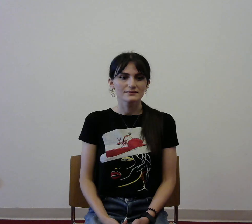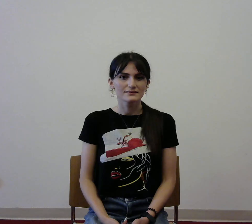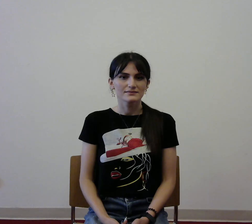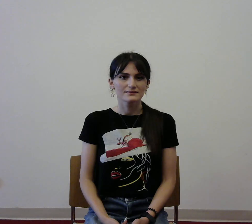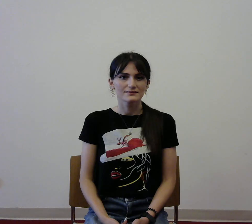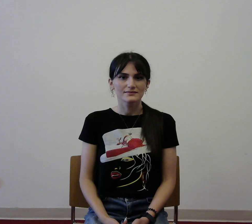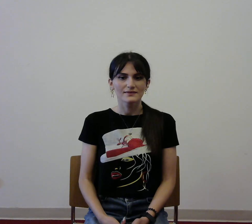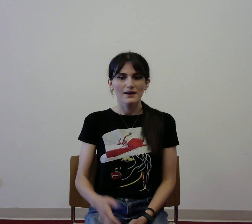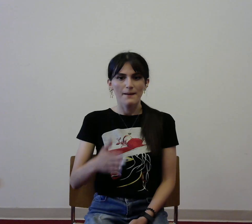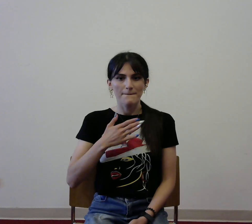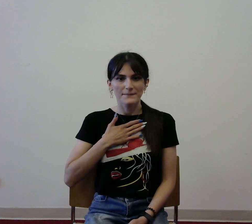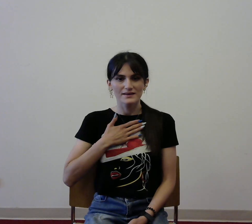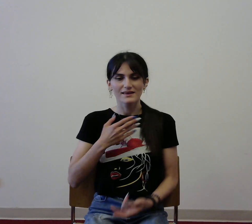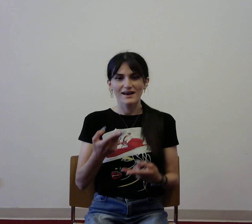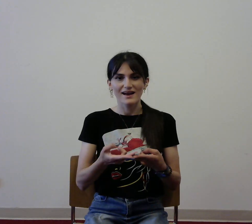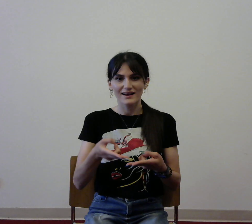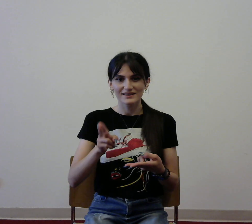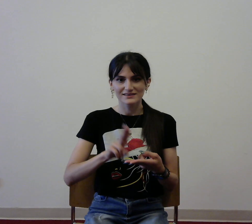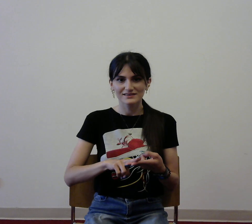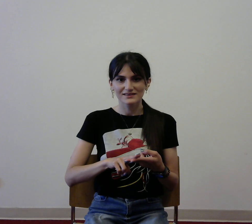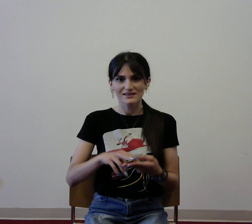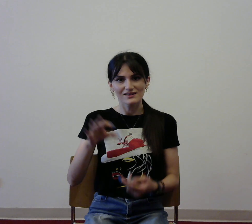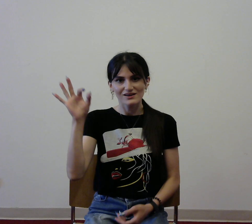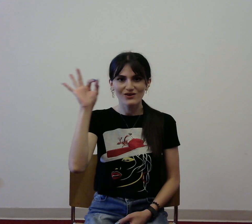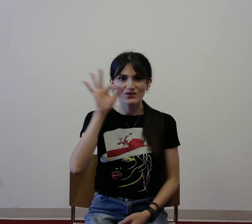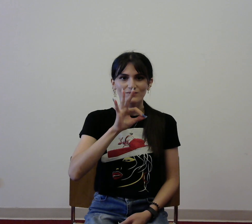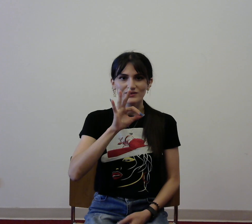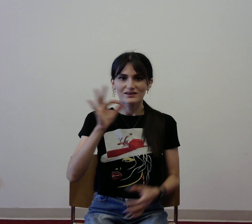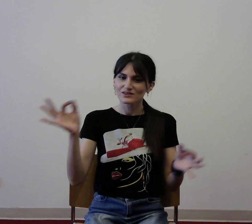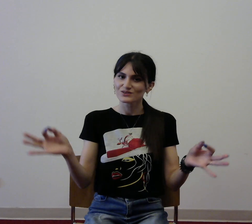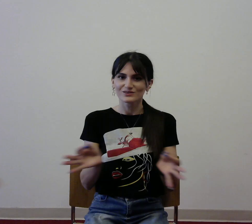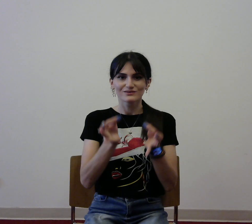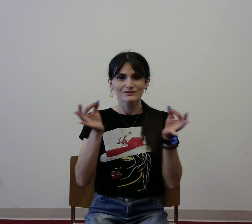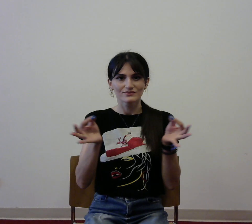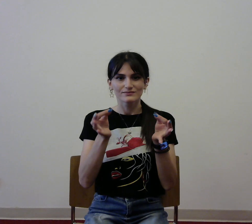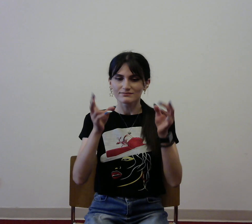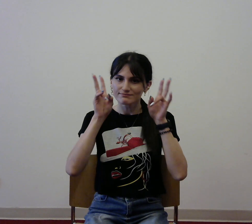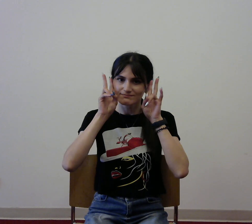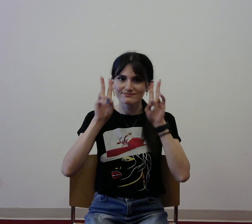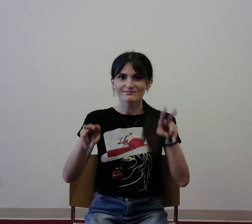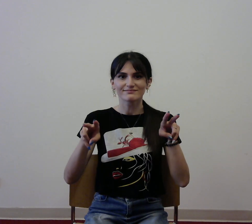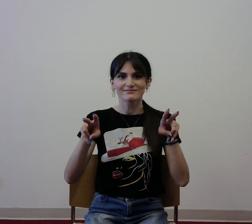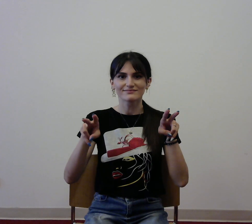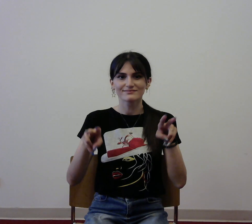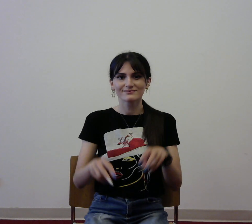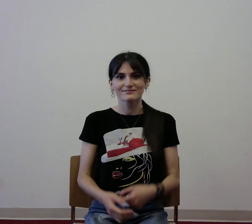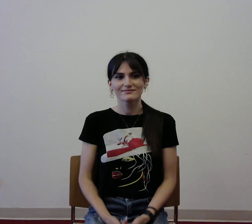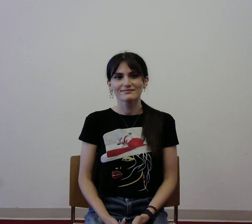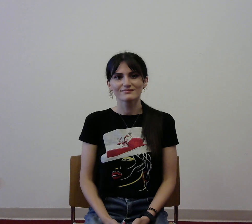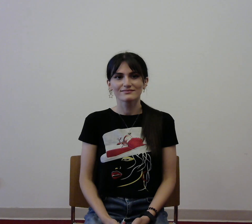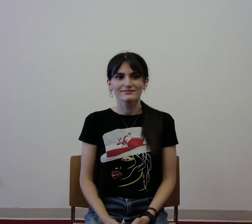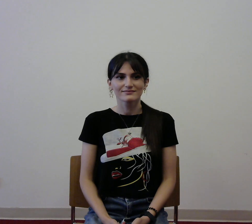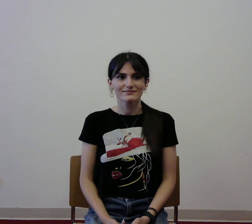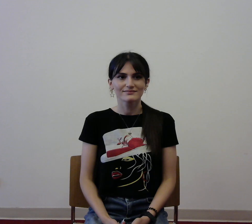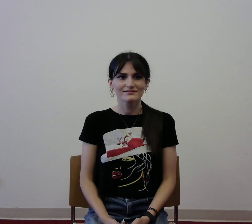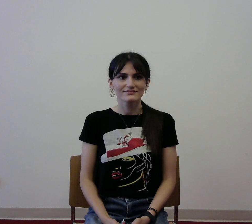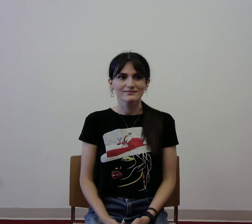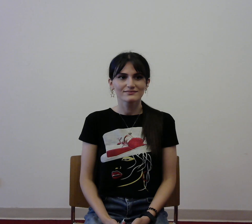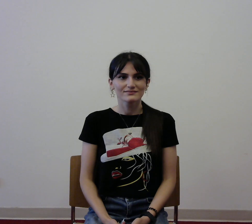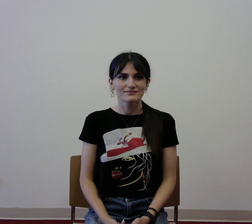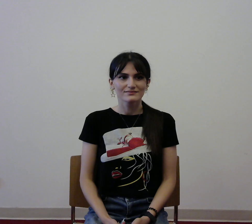Mən bu barədə heç nə bilmirəm